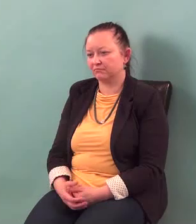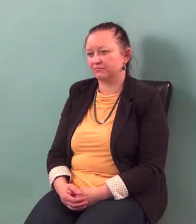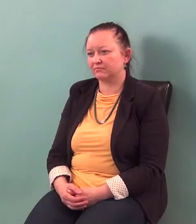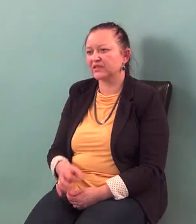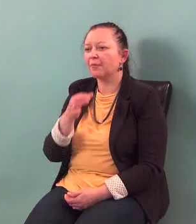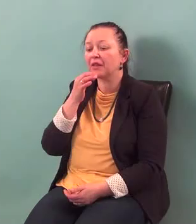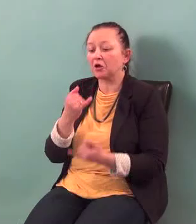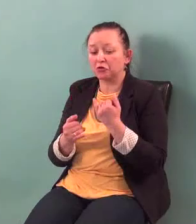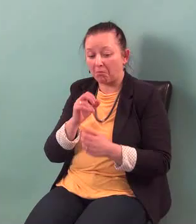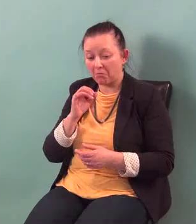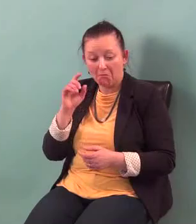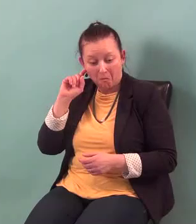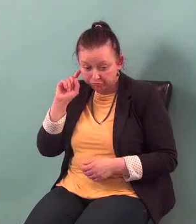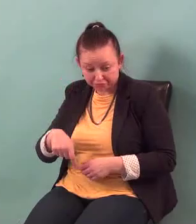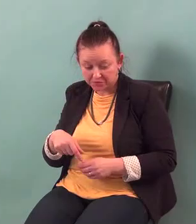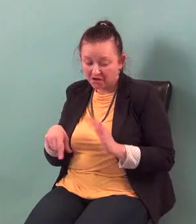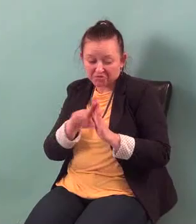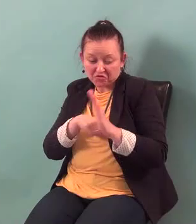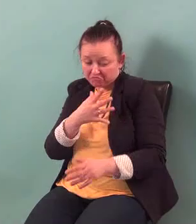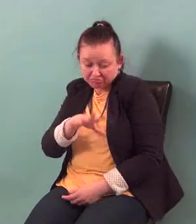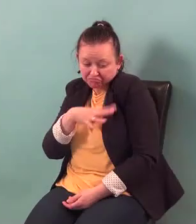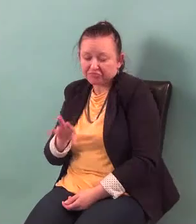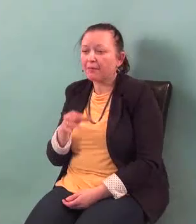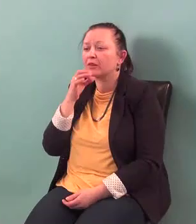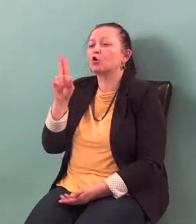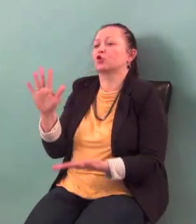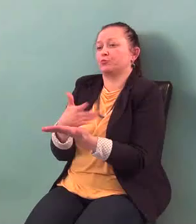Pytam, jeśli ktoś nie słucha lub nie obchodzą kogoś obowiązki, to kto posprząta?